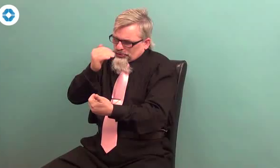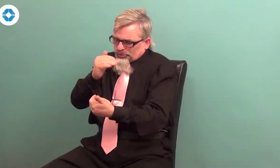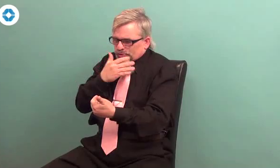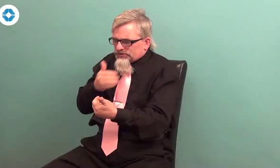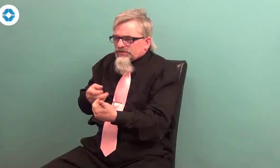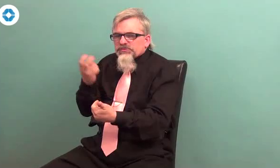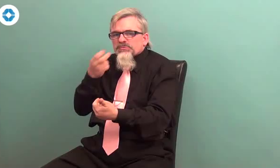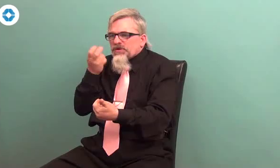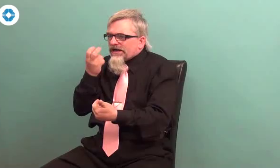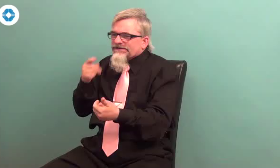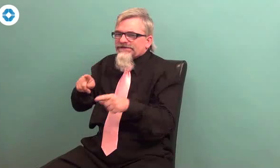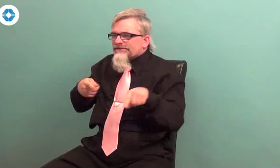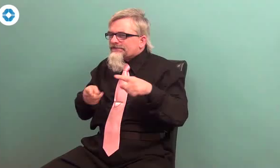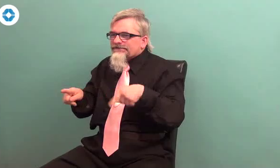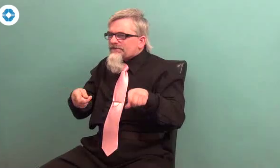Szukają w różnych miejscach.